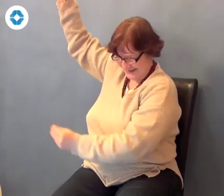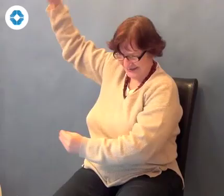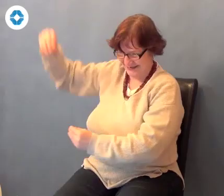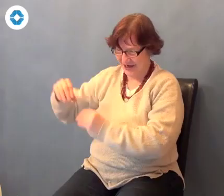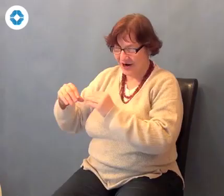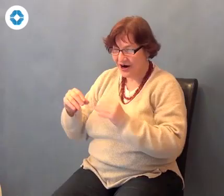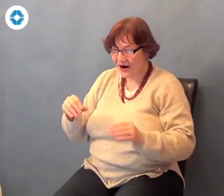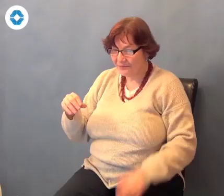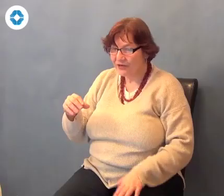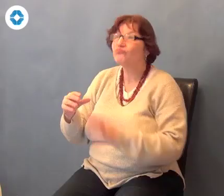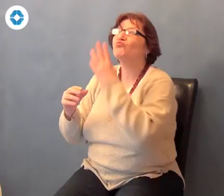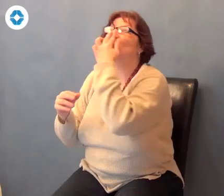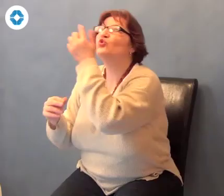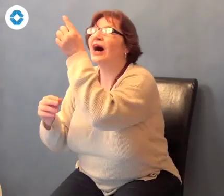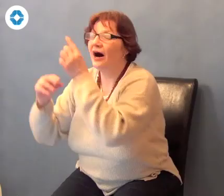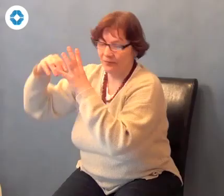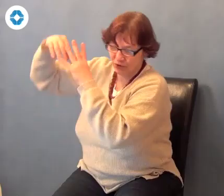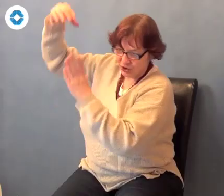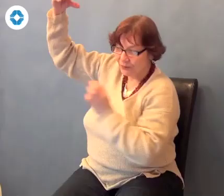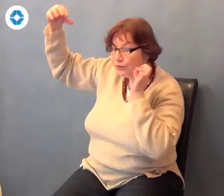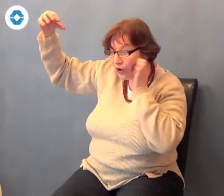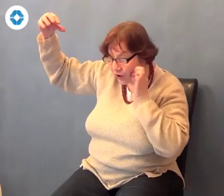Pies wyczuł ul pszczół na drzewie.